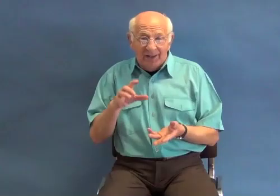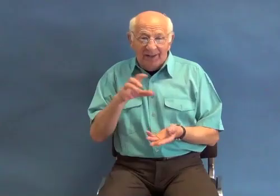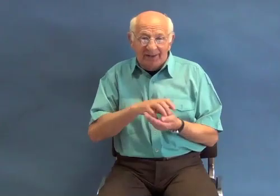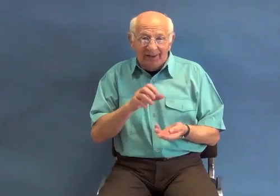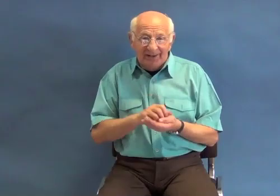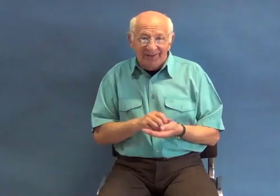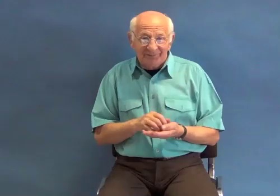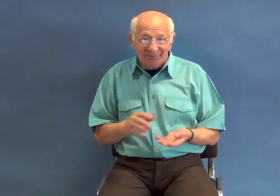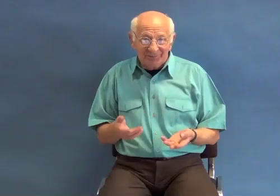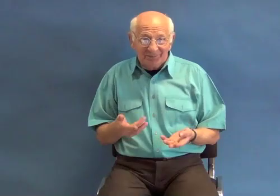Przykryć.